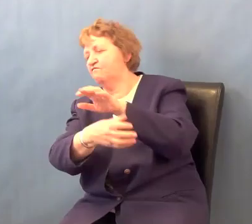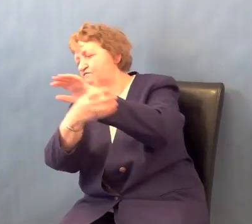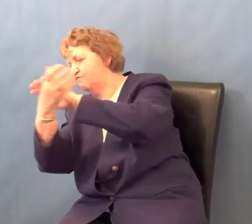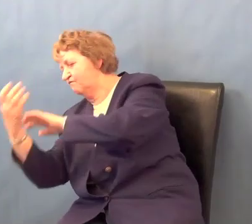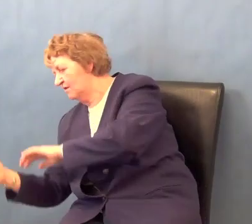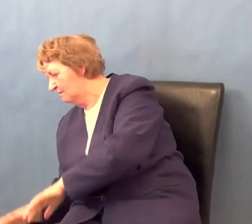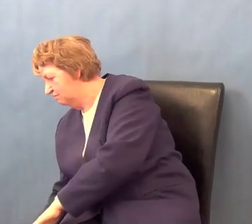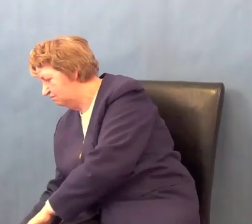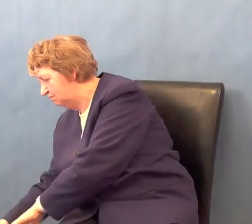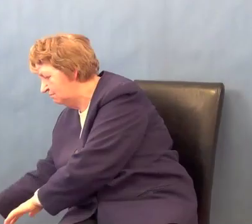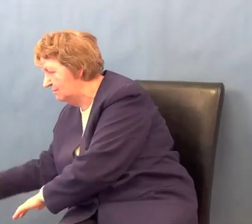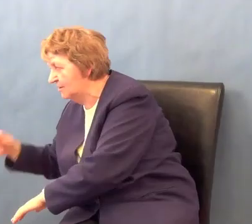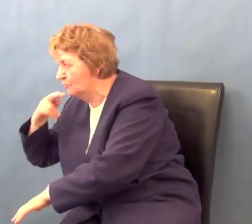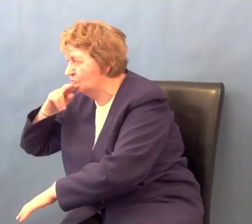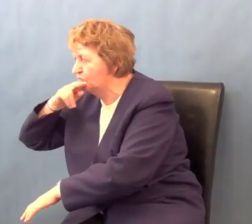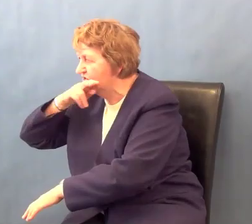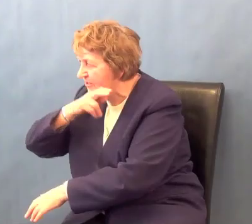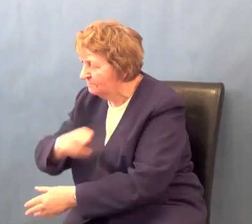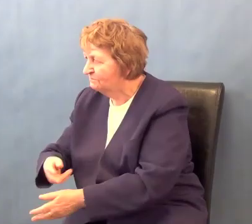Spadł z roweru, a wraz z nim gruszki, które rozsypały się po drodze.